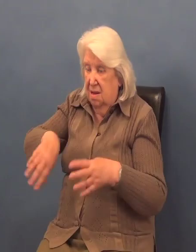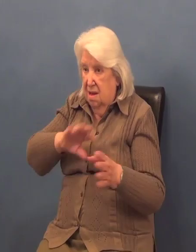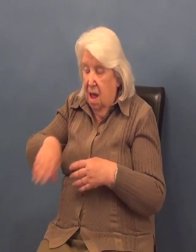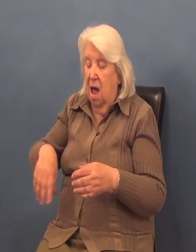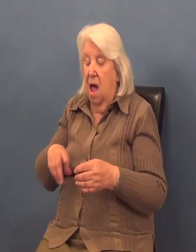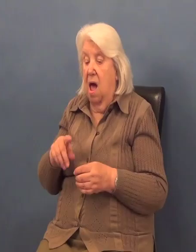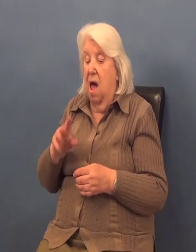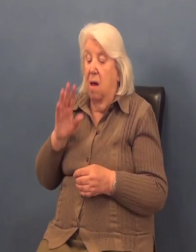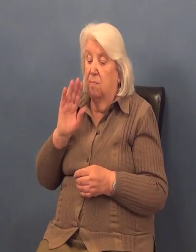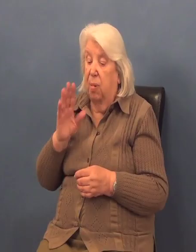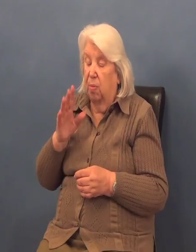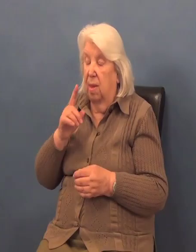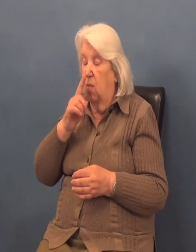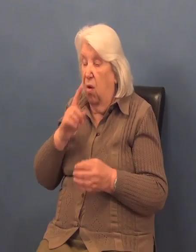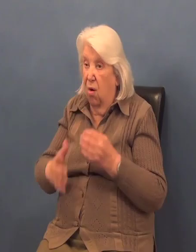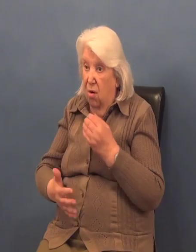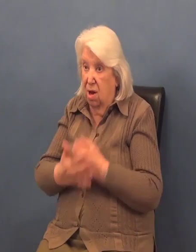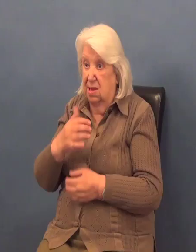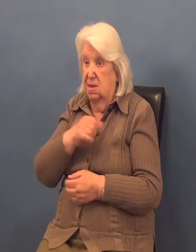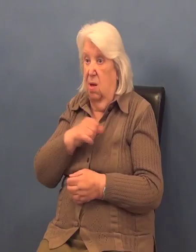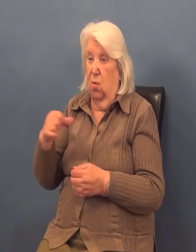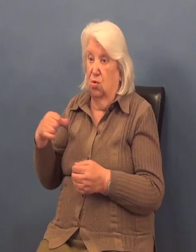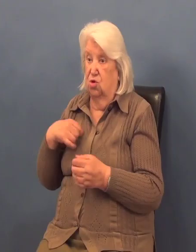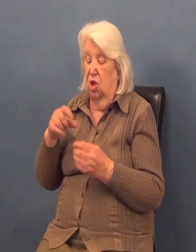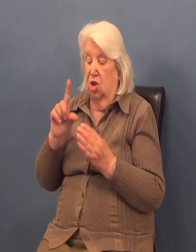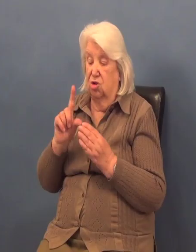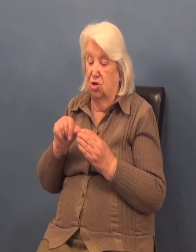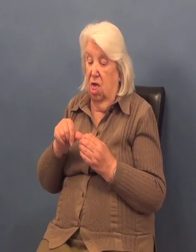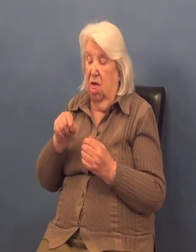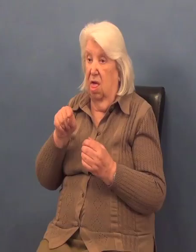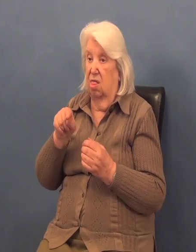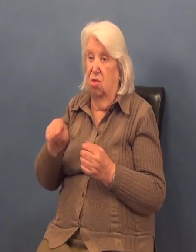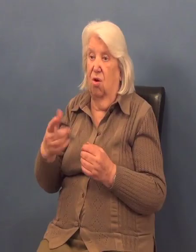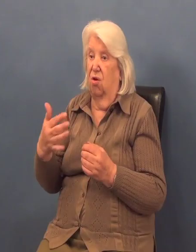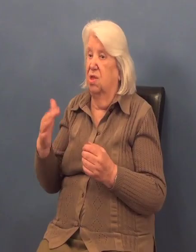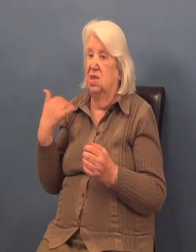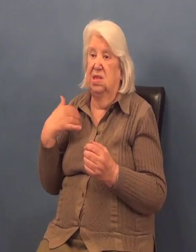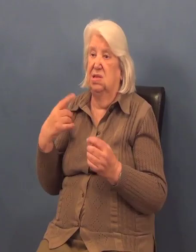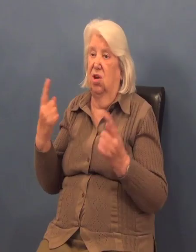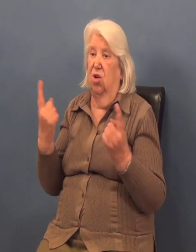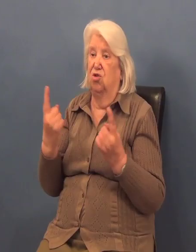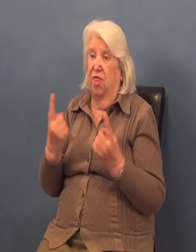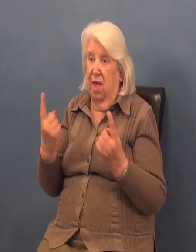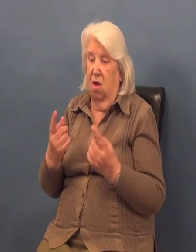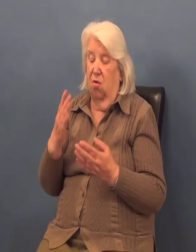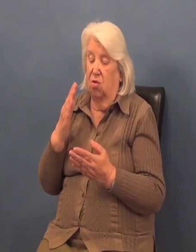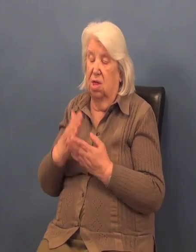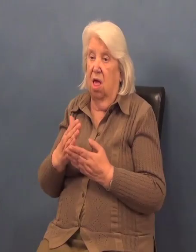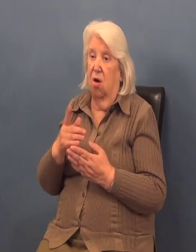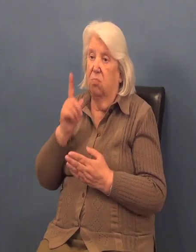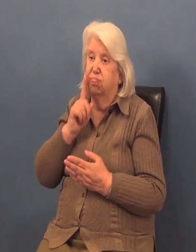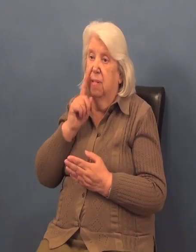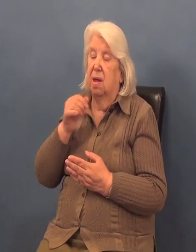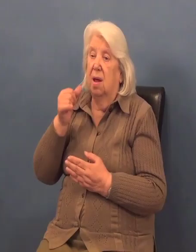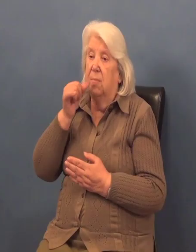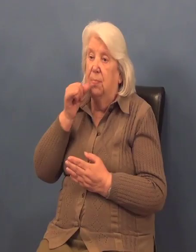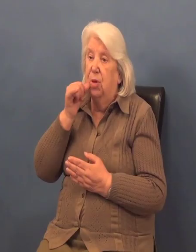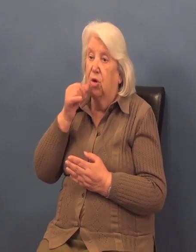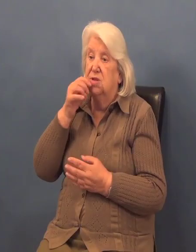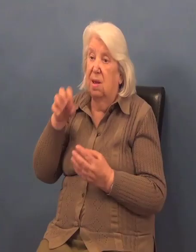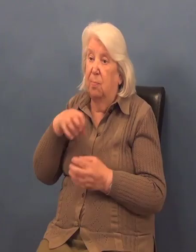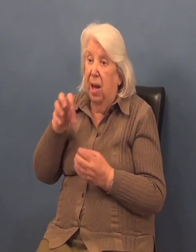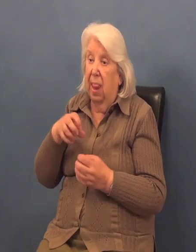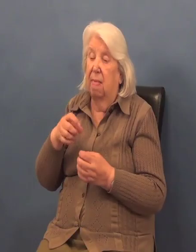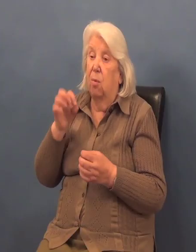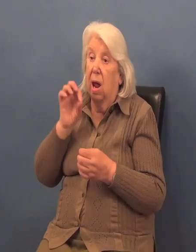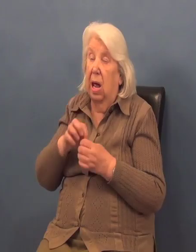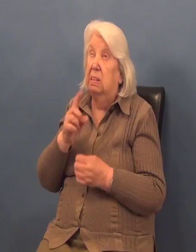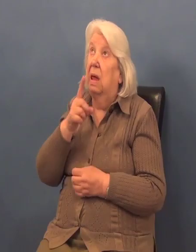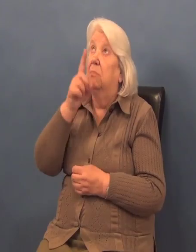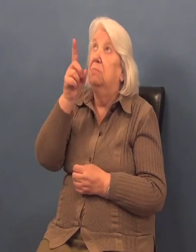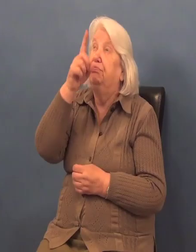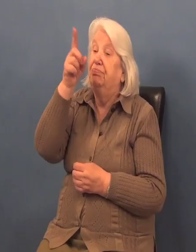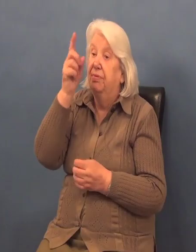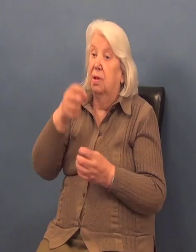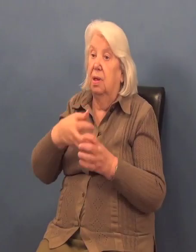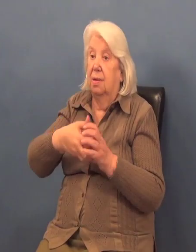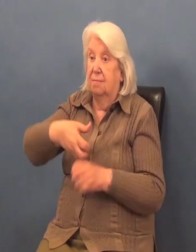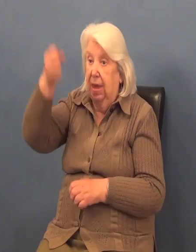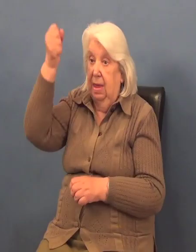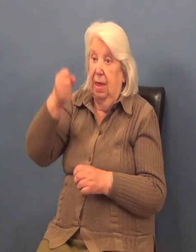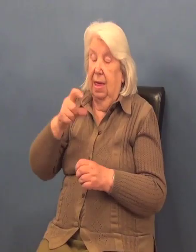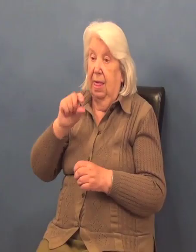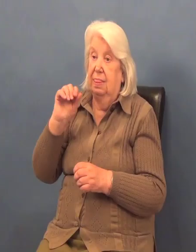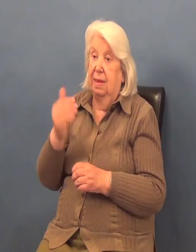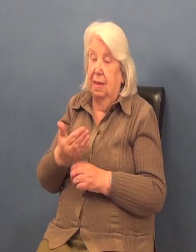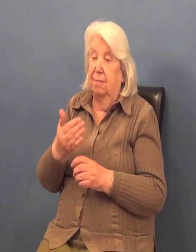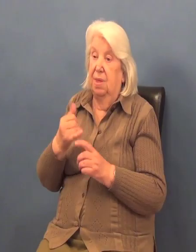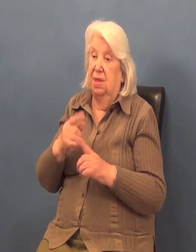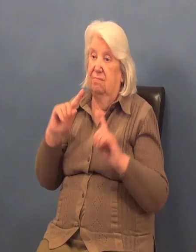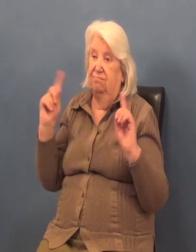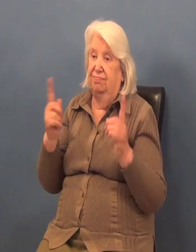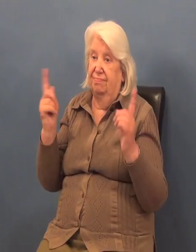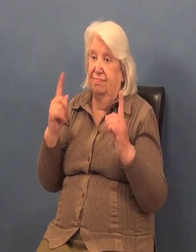Potem okazało się, że to nic groźnego, tylko jakiś chłopiec zapalił papierosa, co wyczuł czujnik dymu i dlatego włączył się alarm.